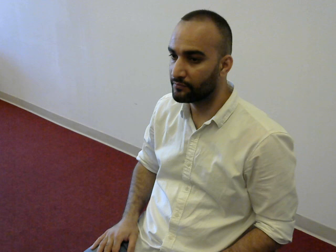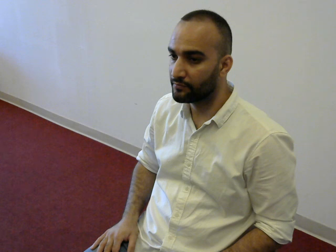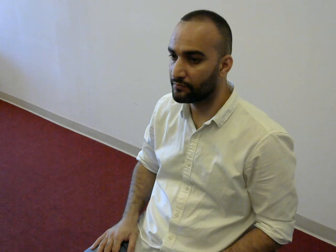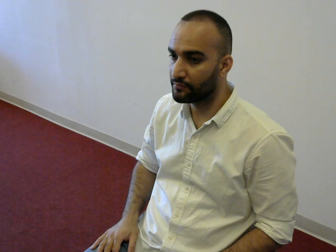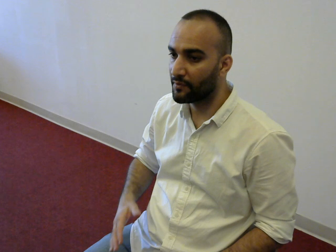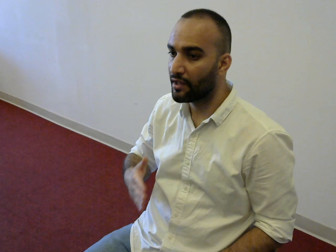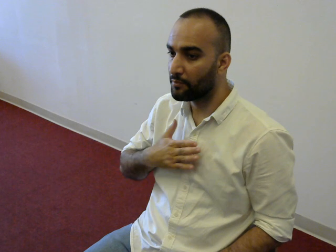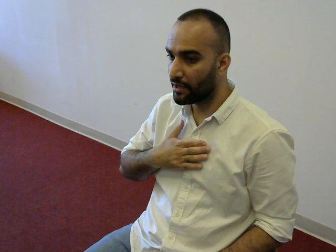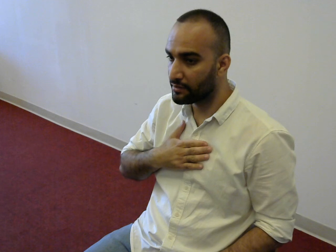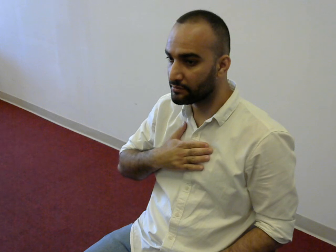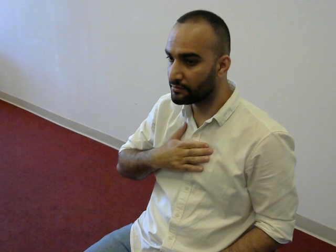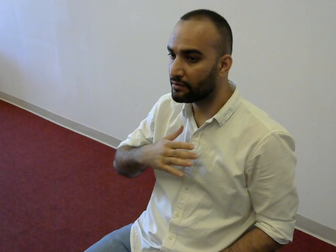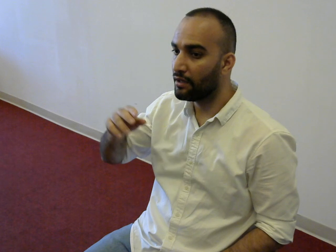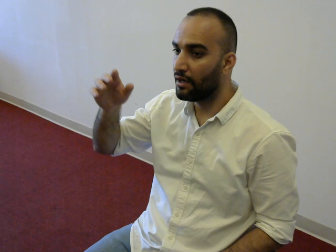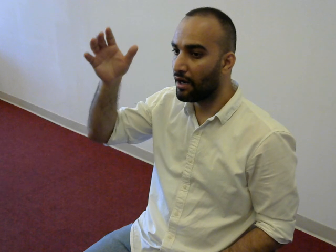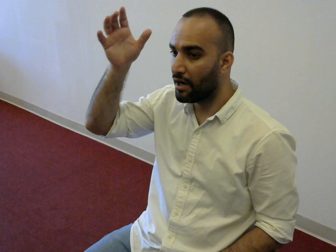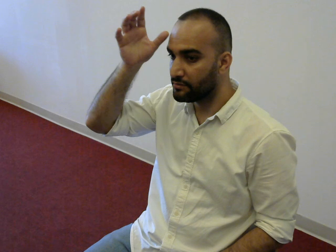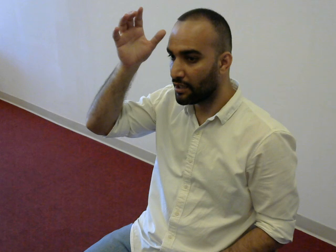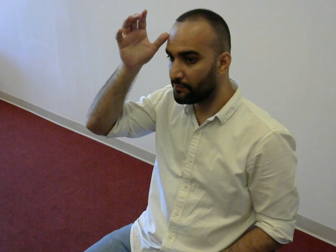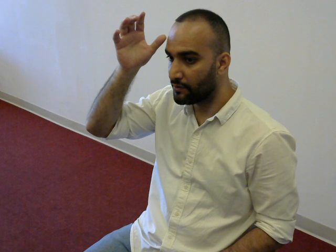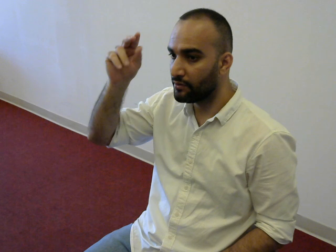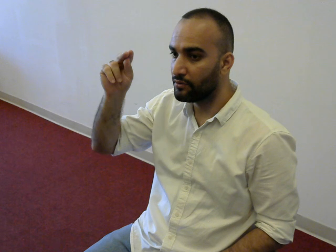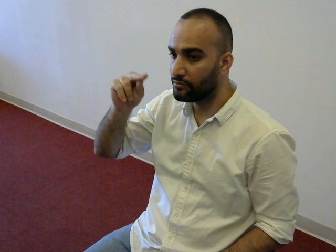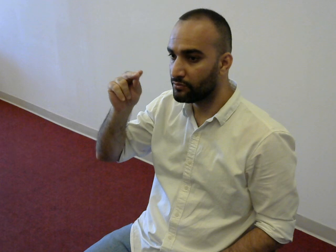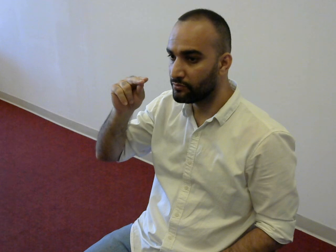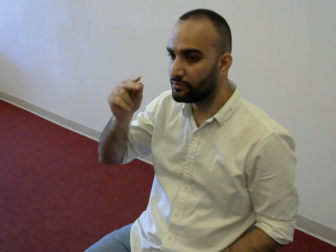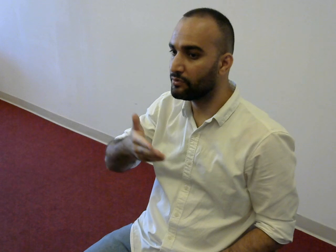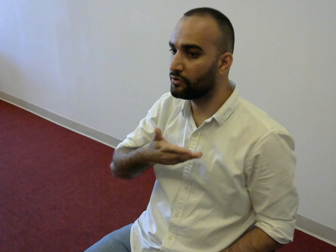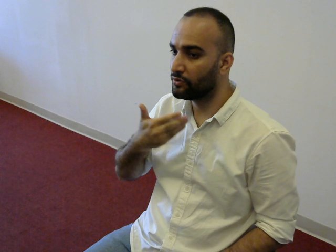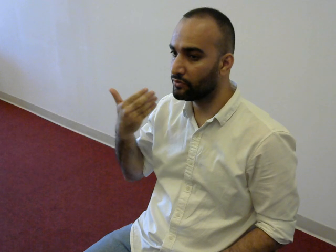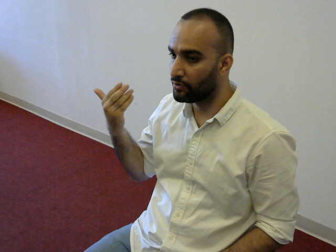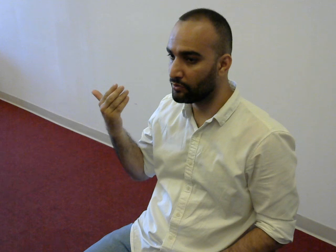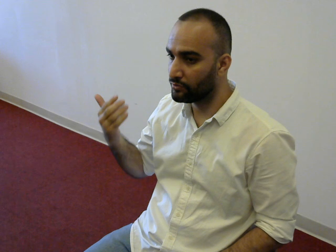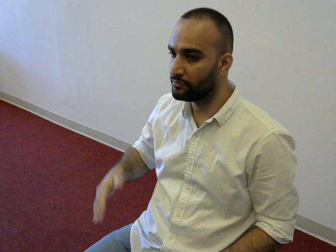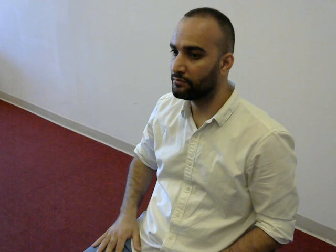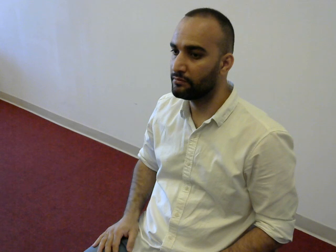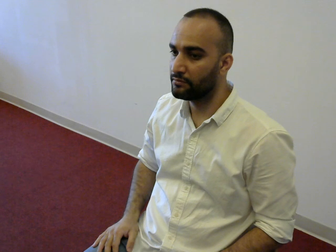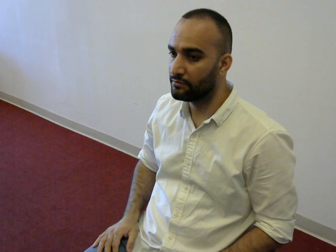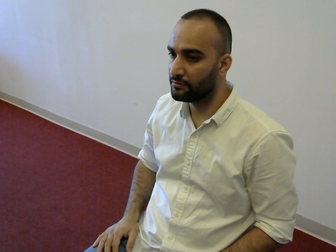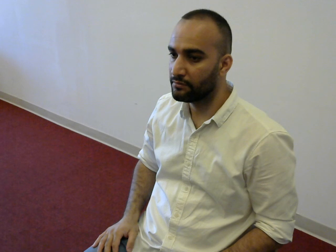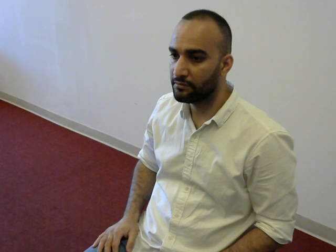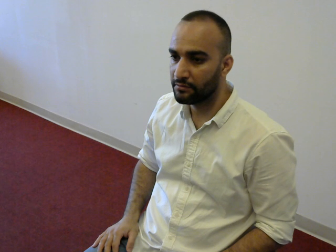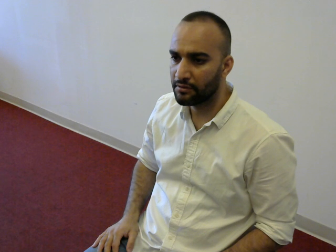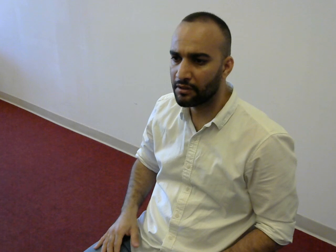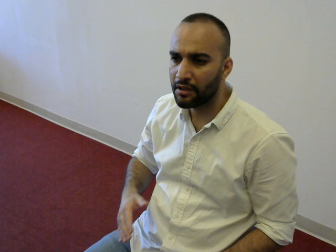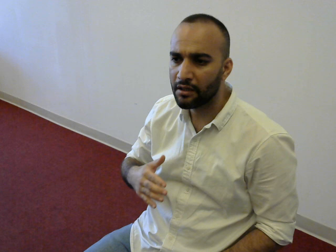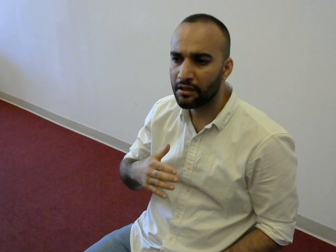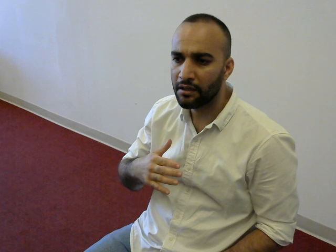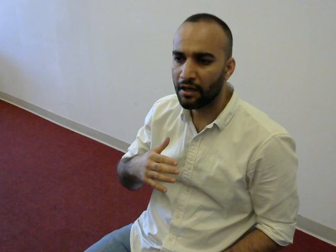Mənim ali təhsilim yoxdur